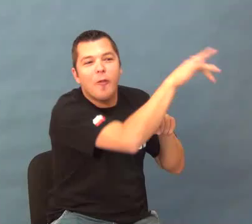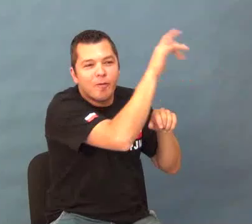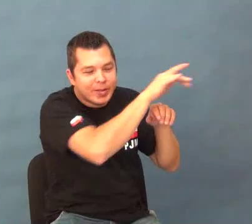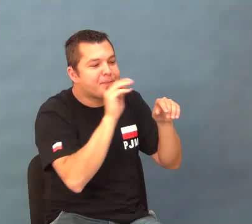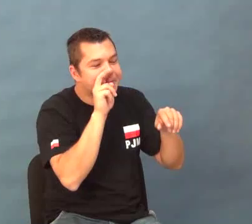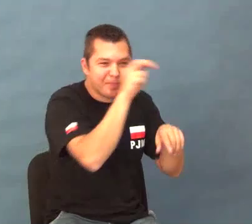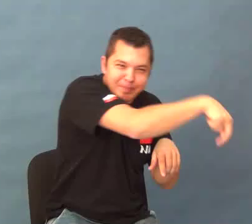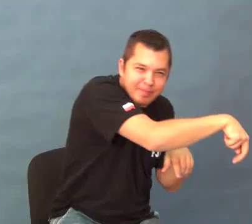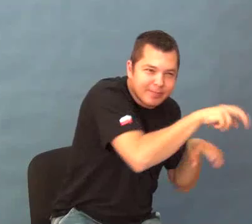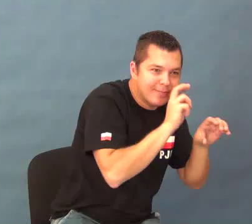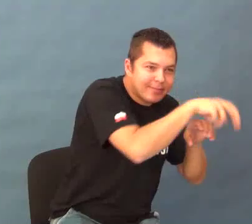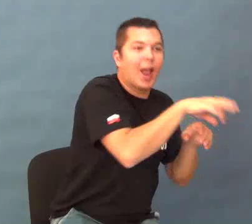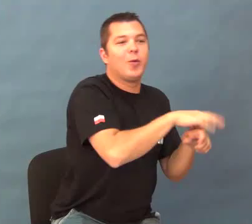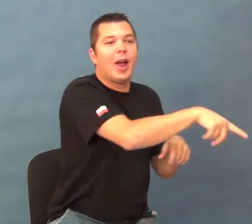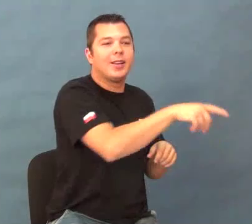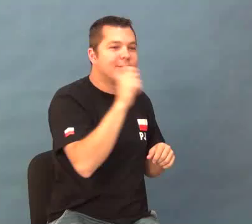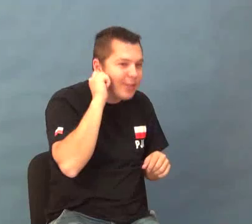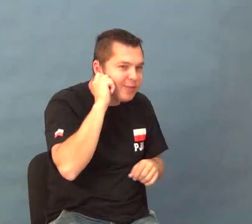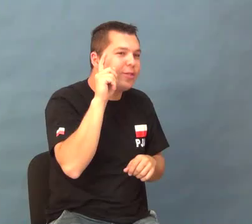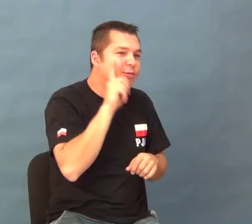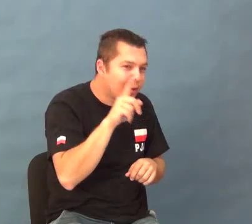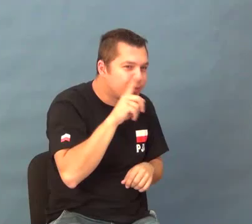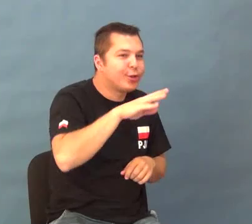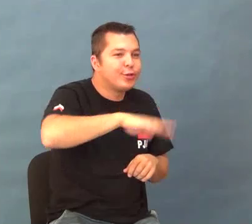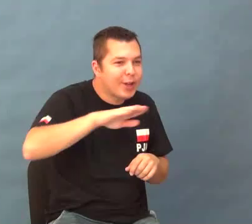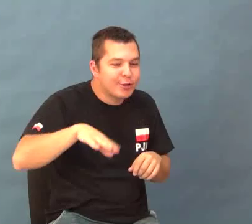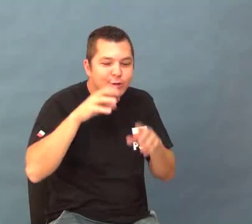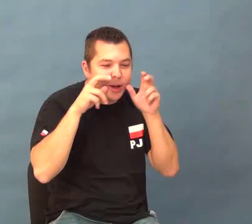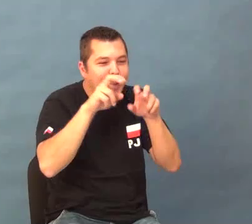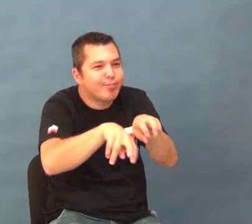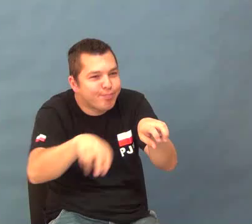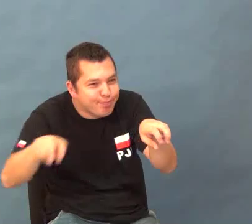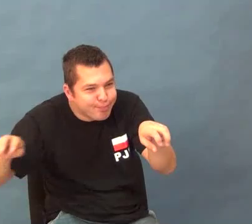Zagląda tam i widzi dziewczynę, chłopaka i dzieci żaby siedzące jedna obok drugiej.